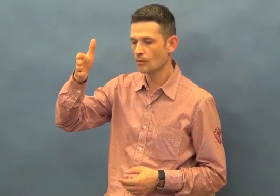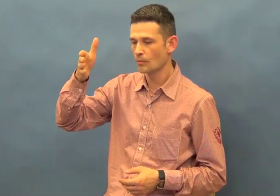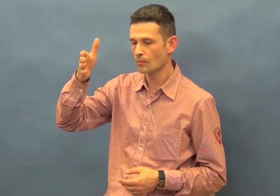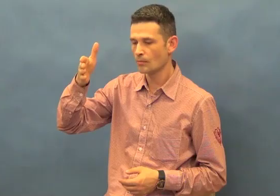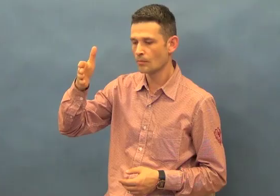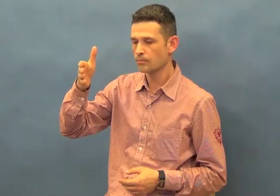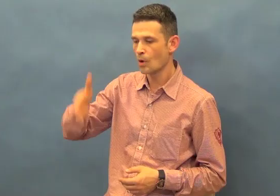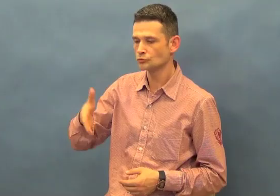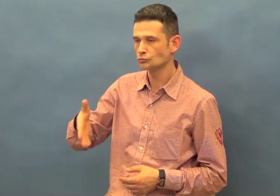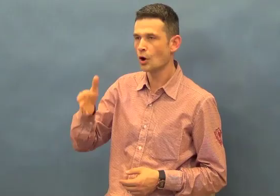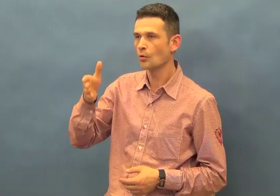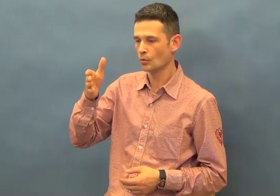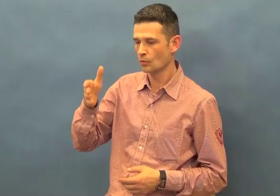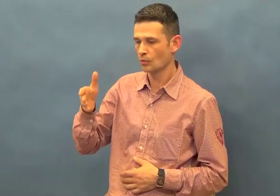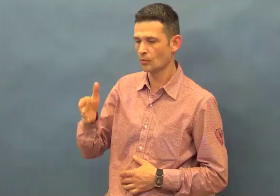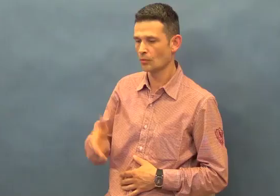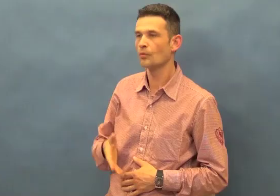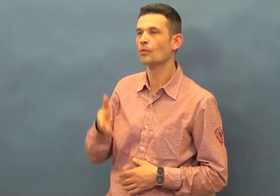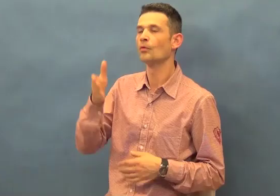Pociąg.